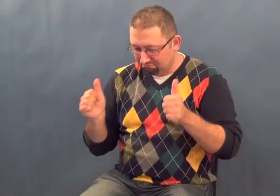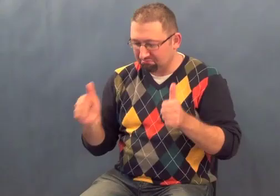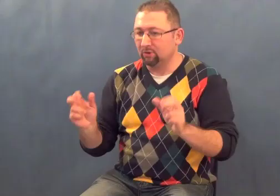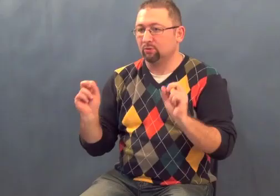Ok.